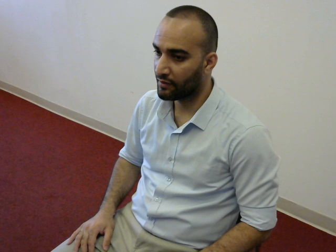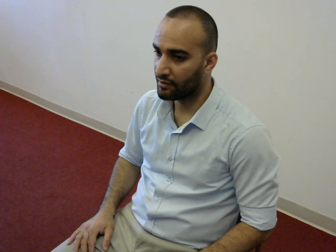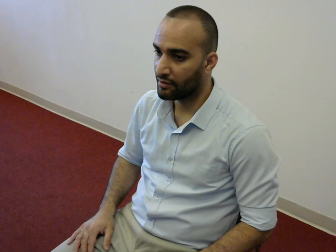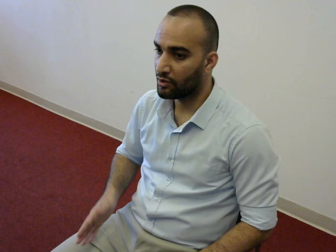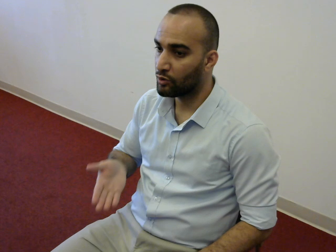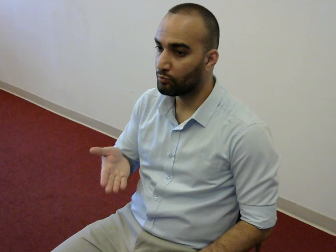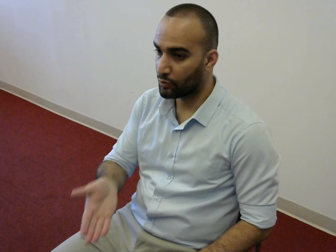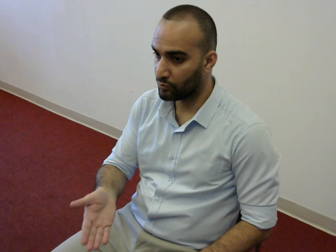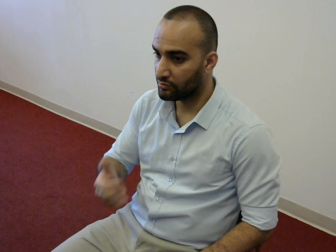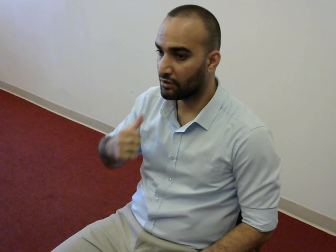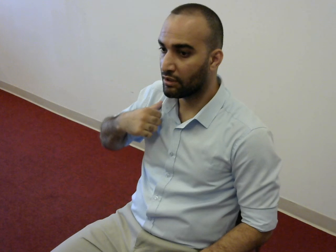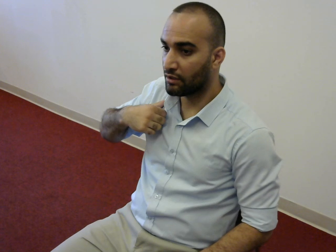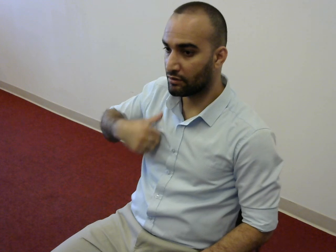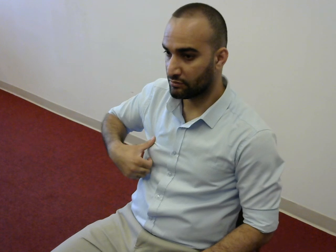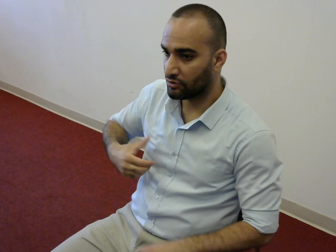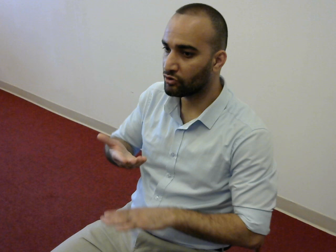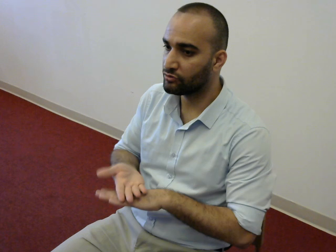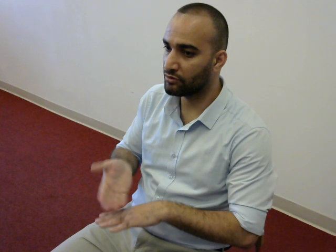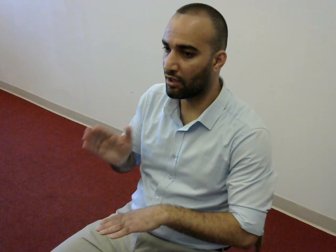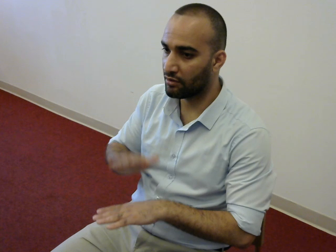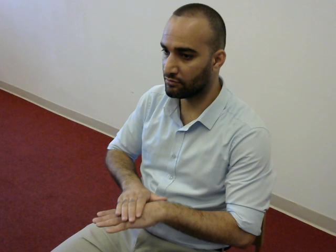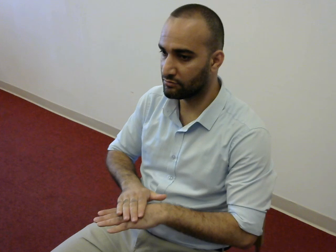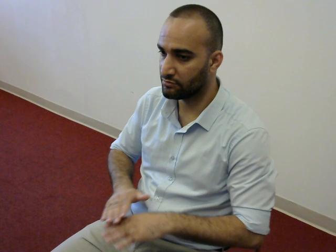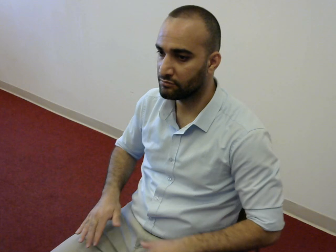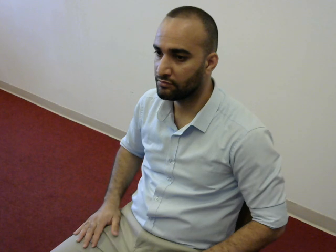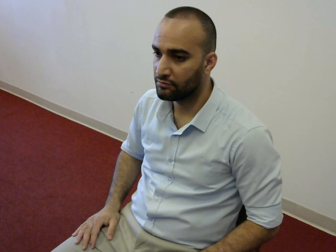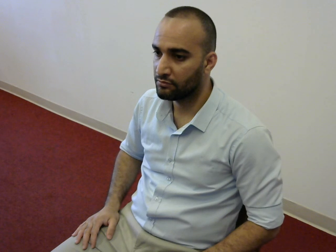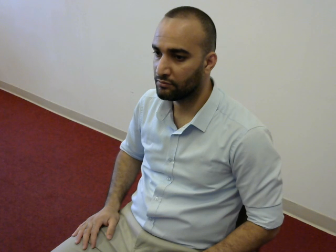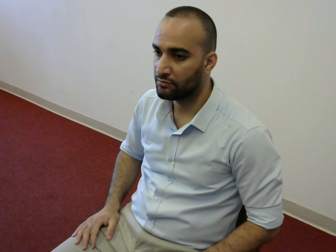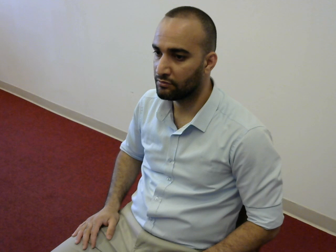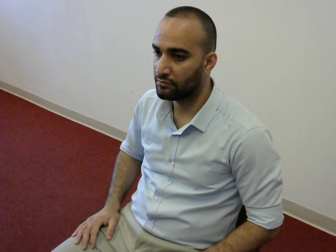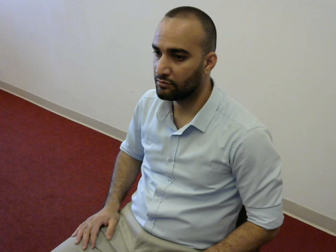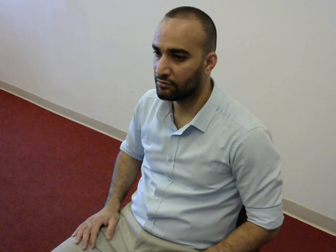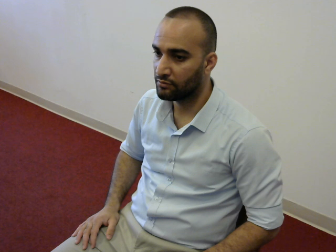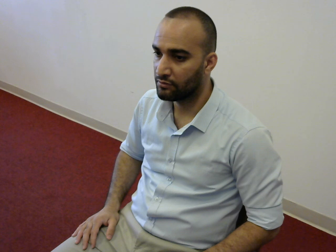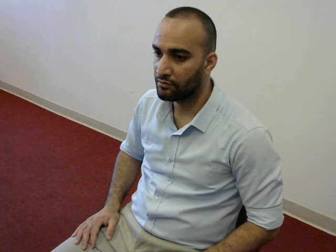Bu çanta ağırdır